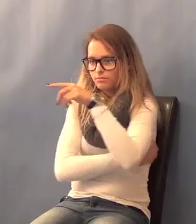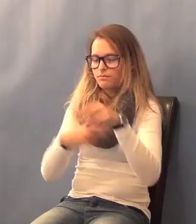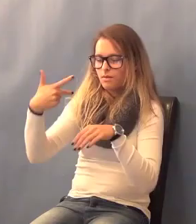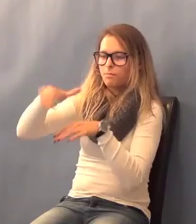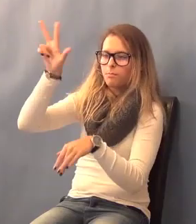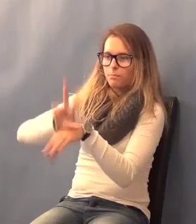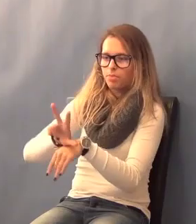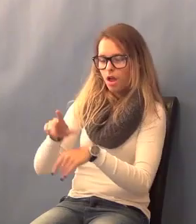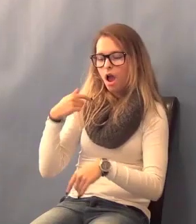Upadać.